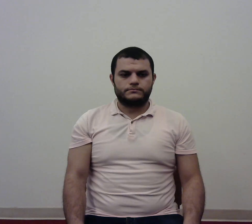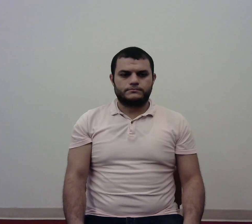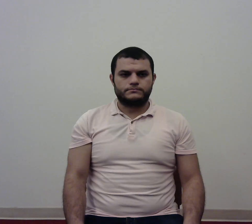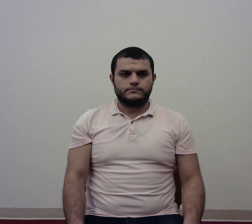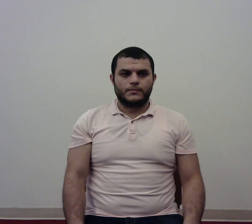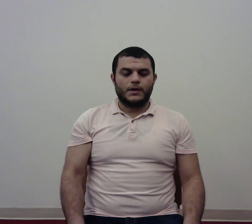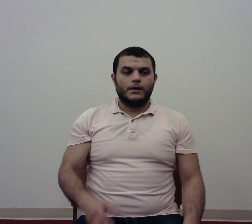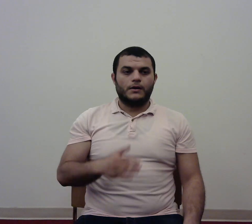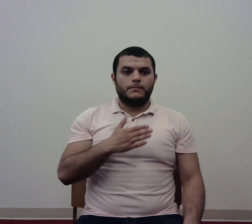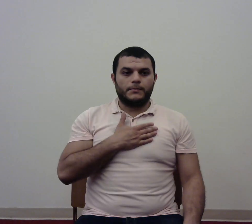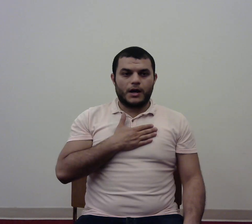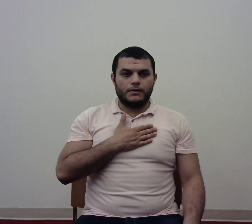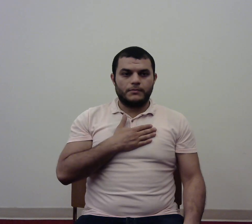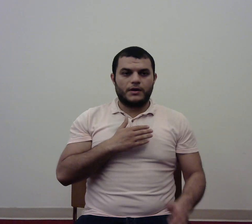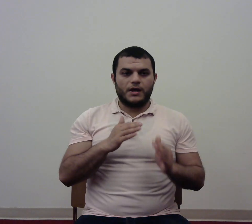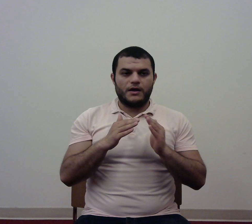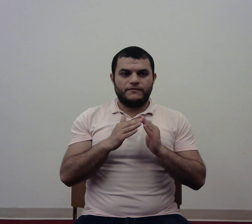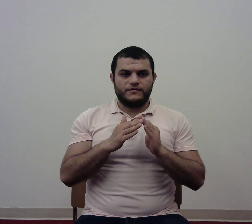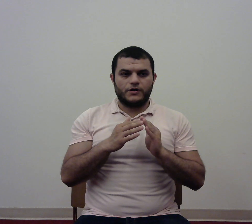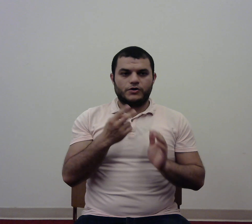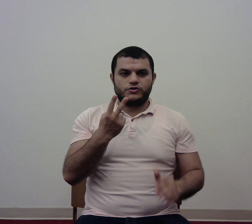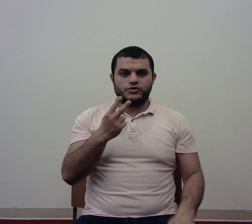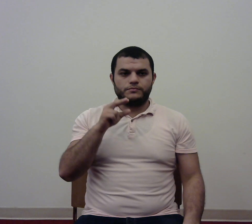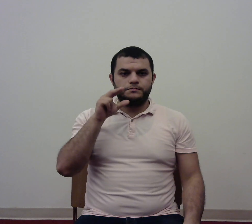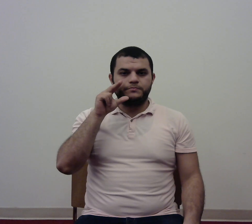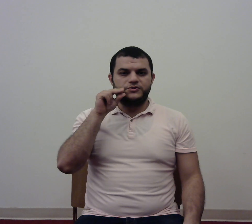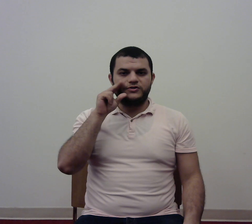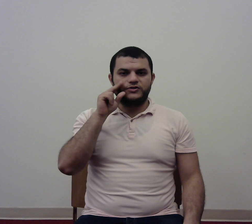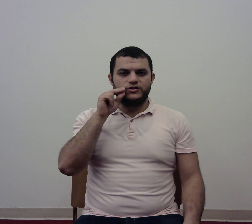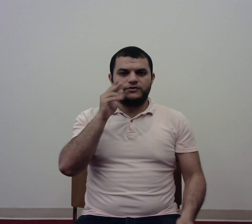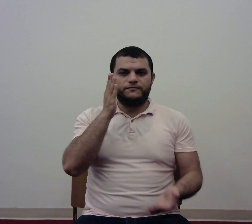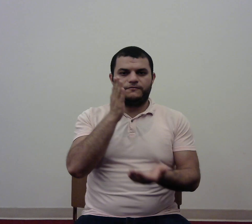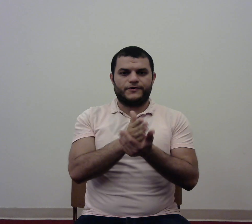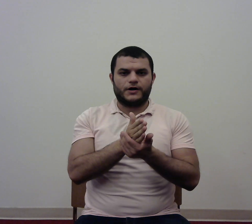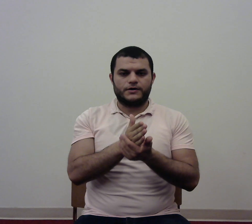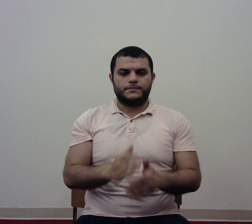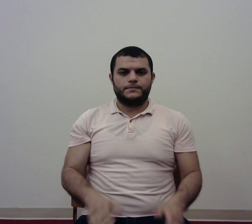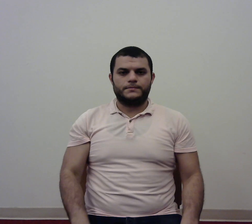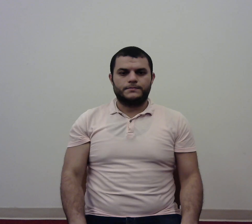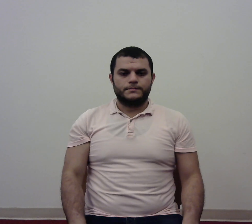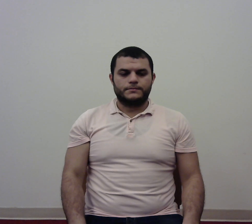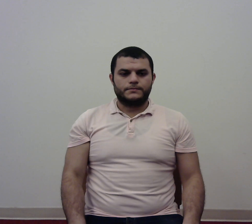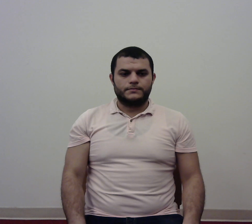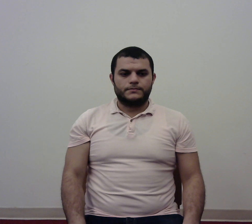Mənim evdə 2 pişiyim var